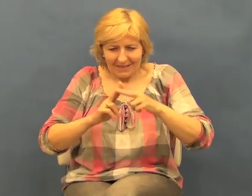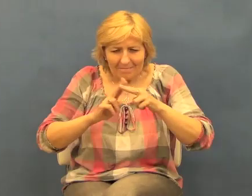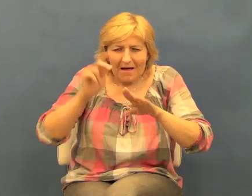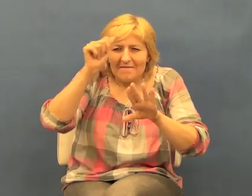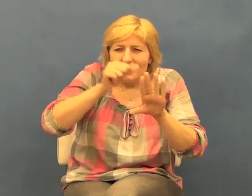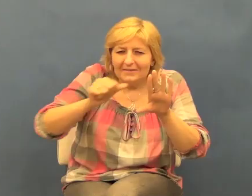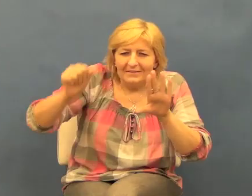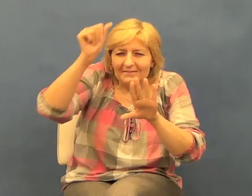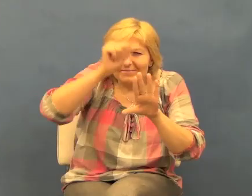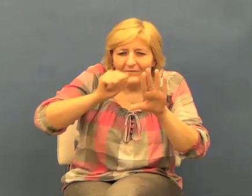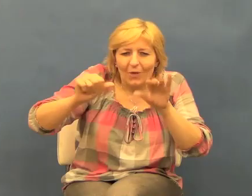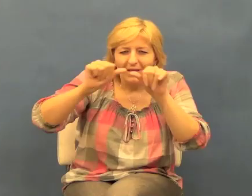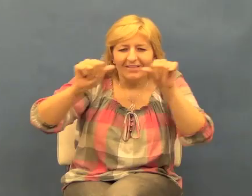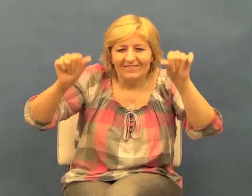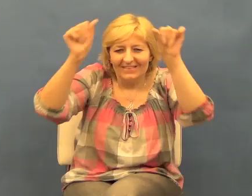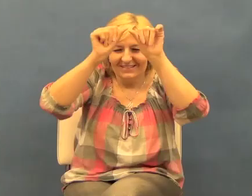Uszczelniał okno kitem.